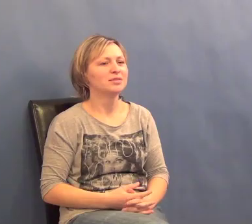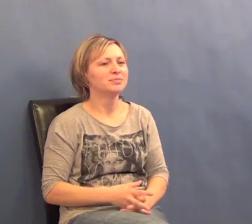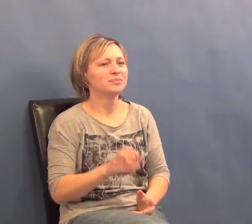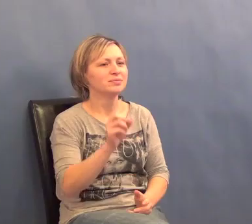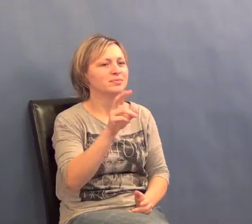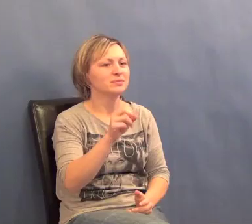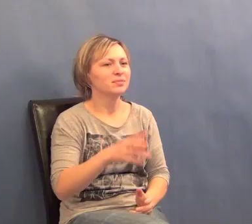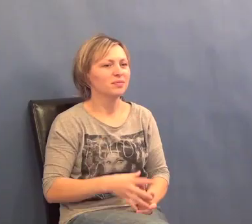Tak, tak.